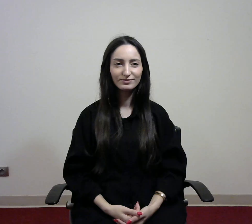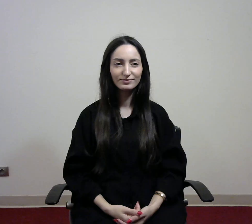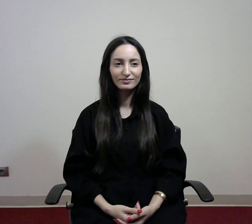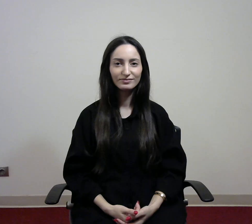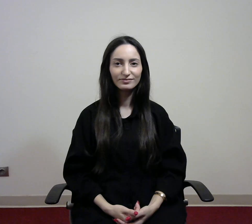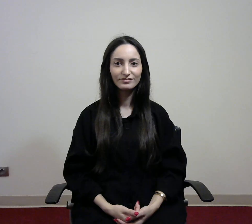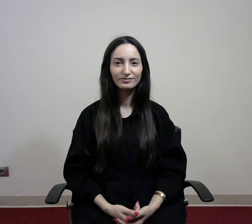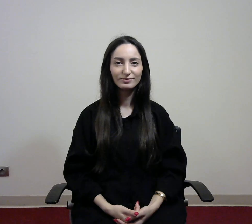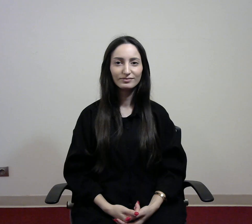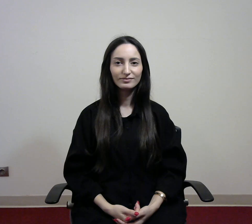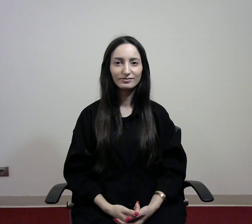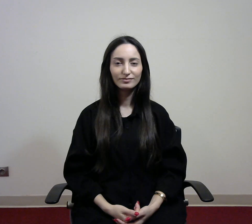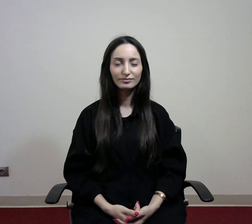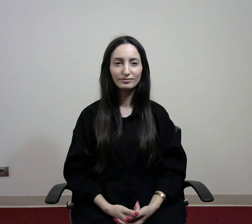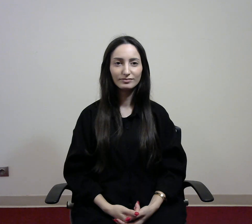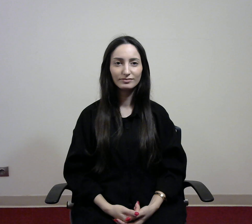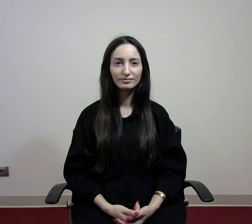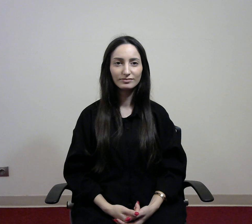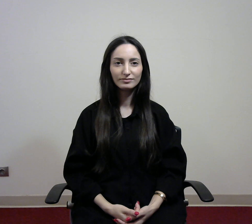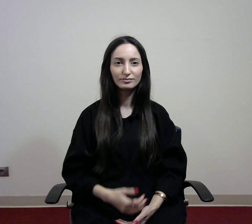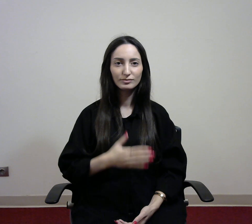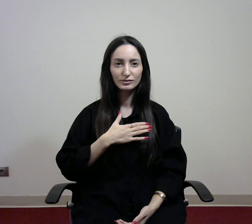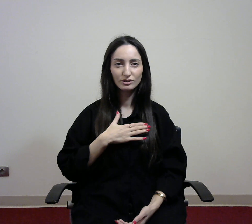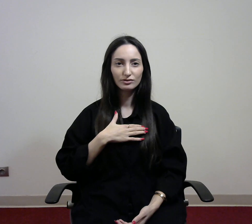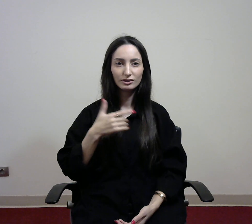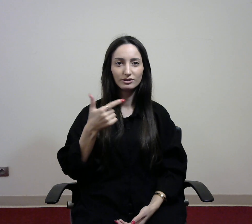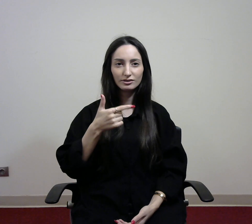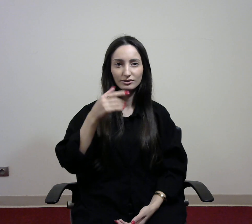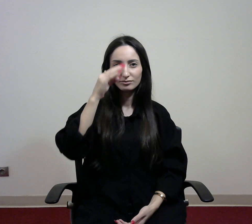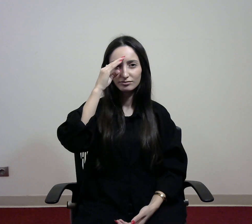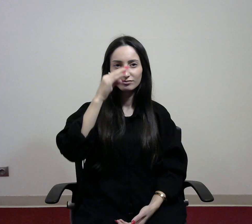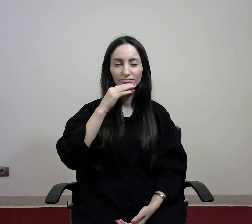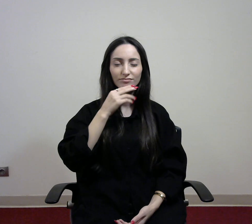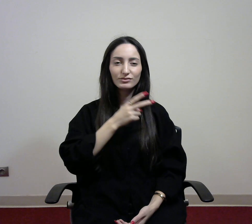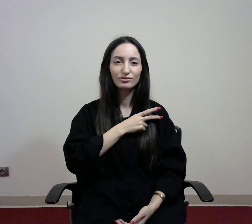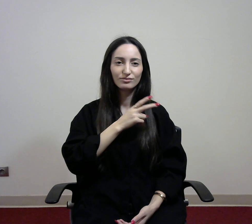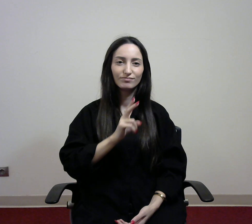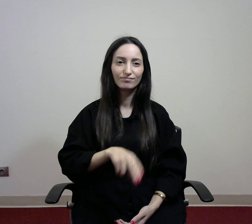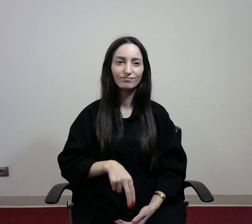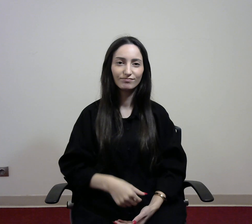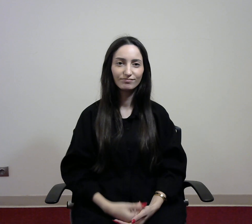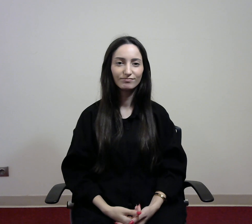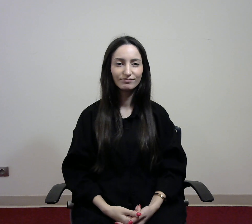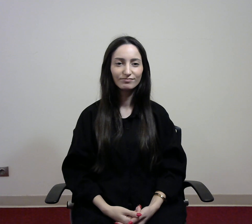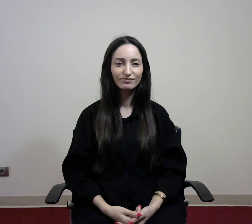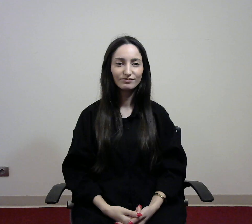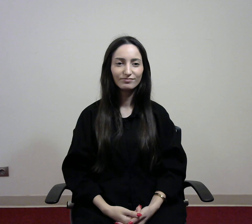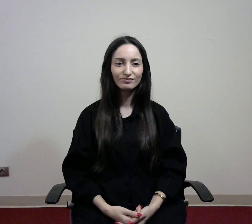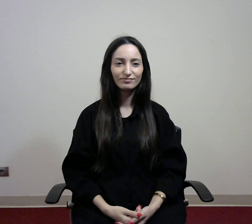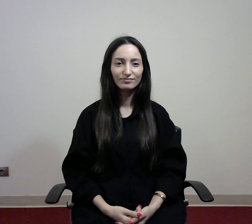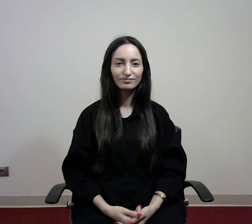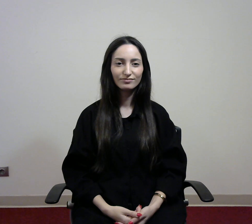Mənim qayınatam rəhmətə gedib